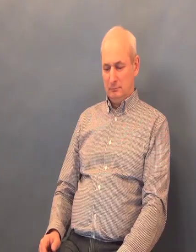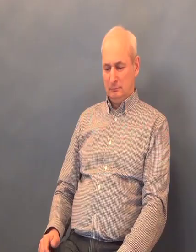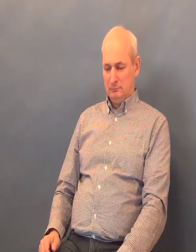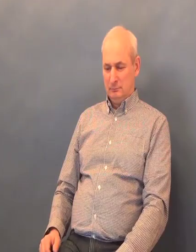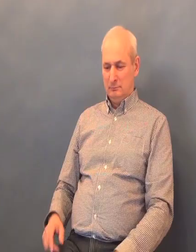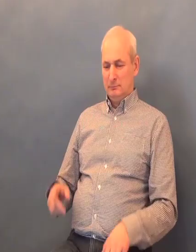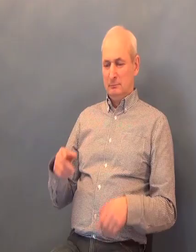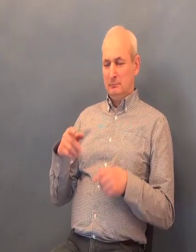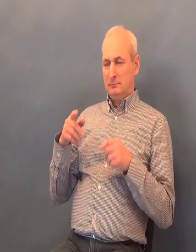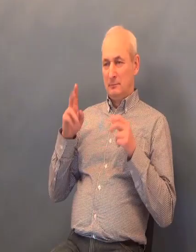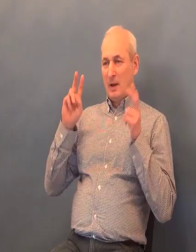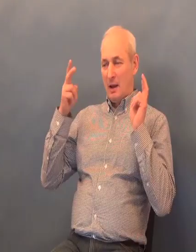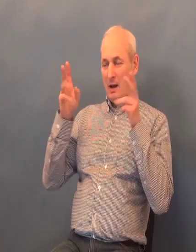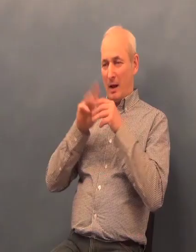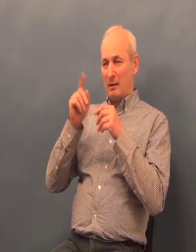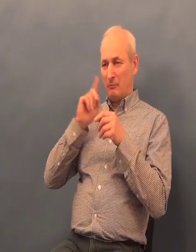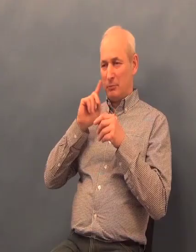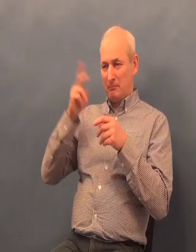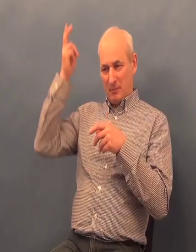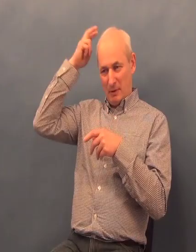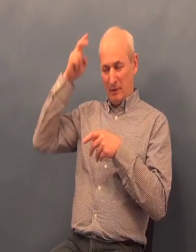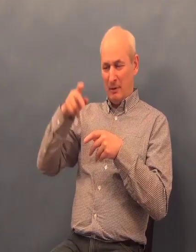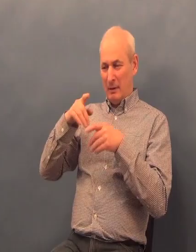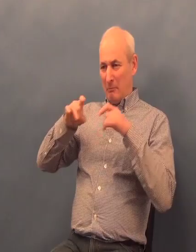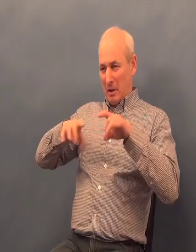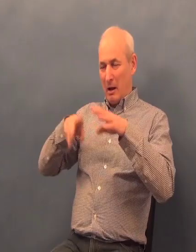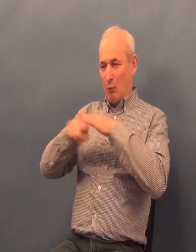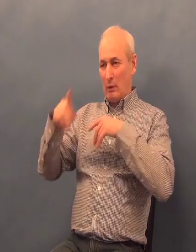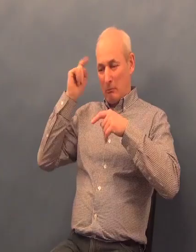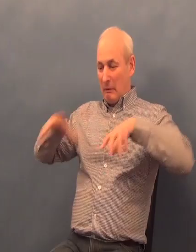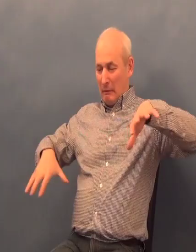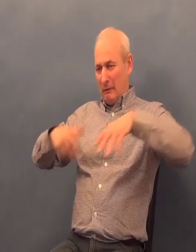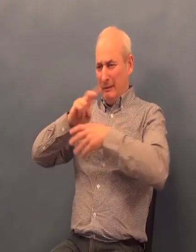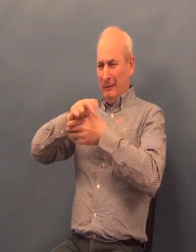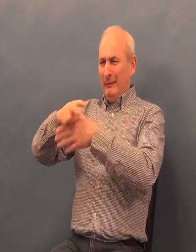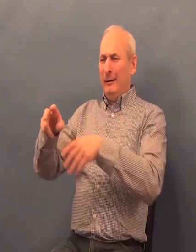Jeleń, razem z chłopcem na rogach, ucieka, a chłopiec próbuje utrzymać równowagę.